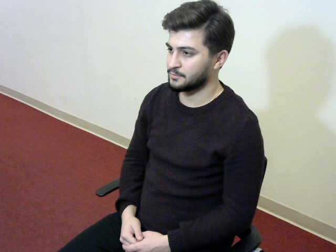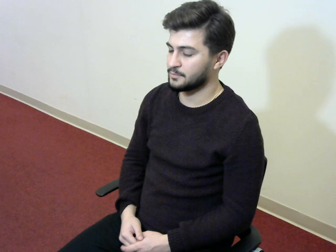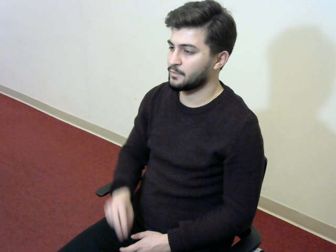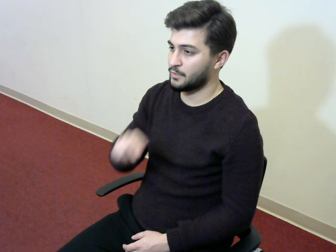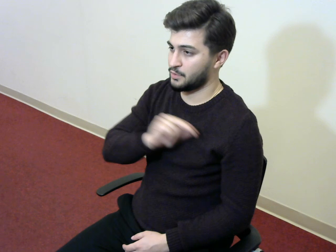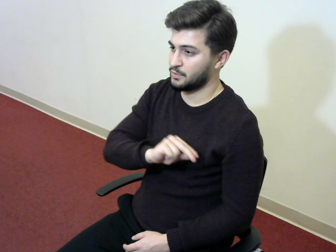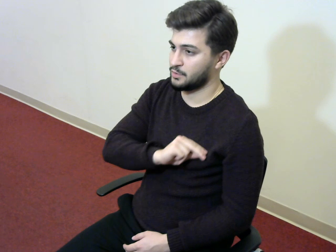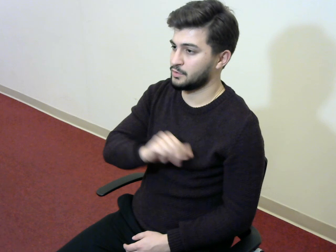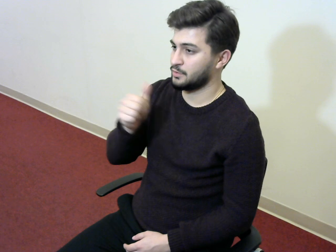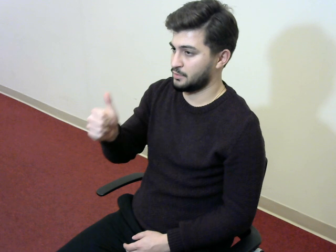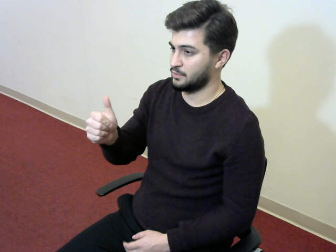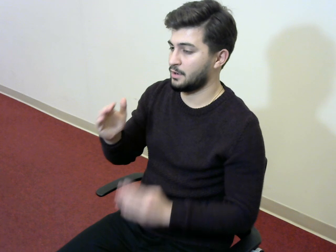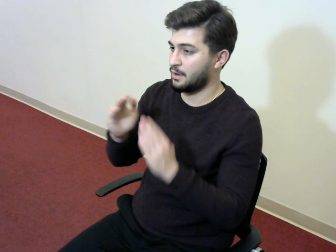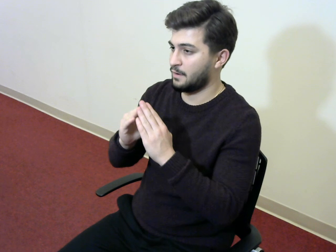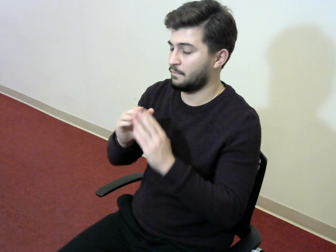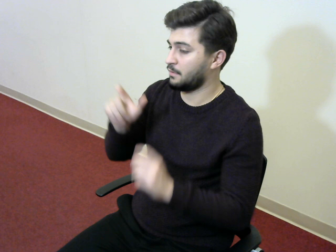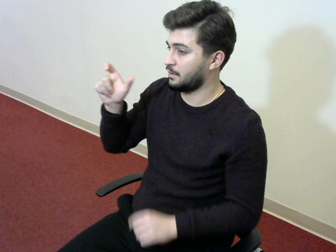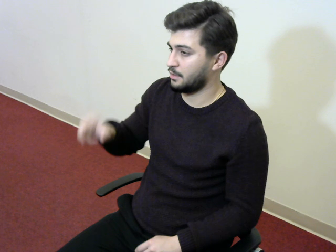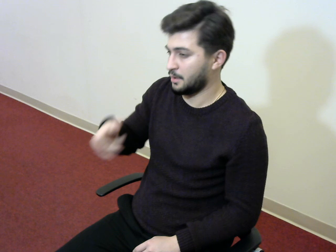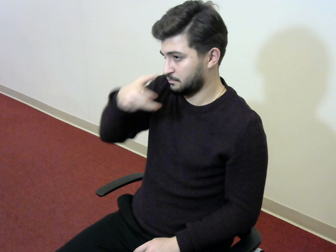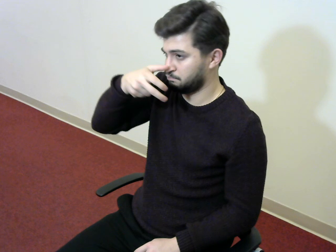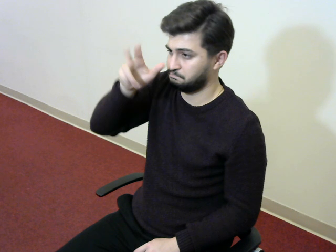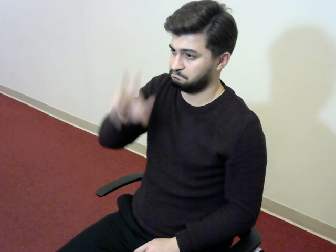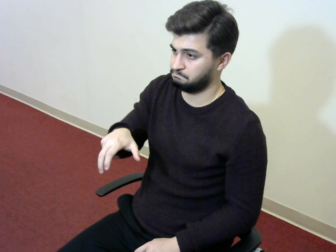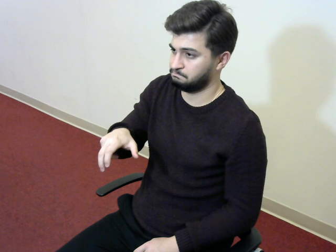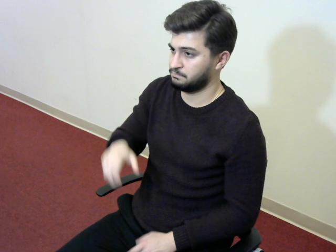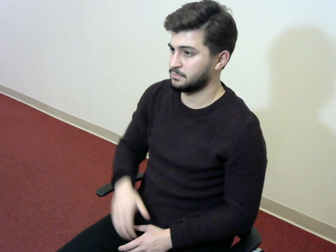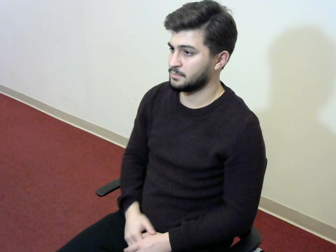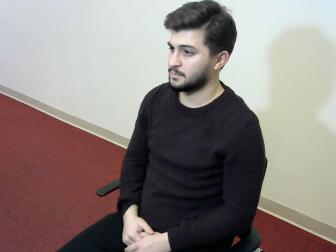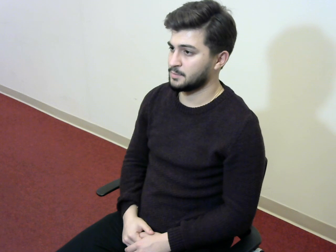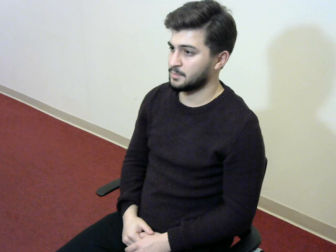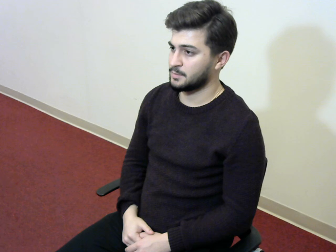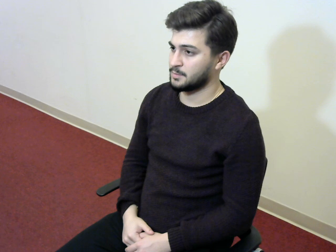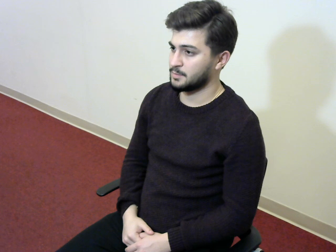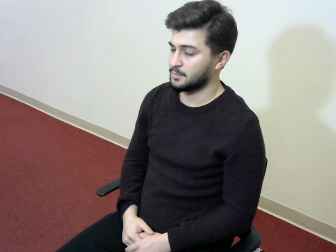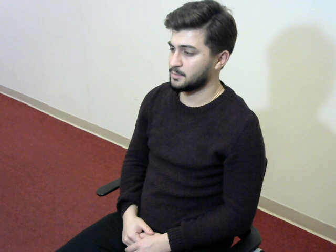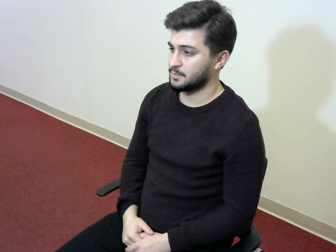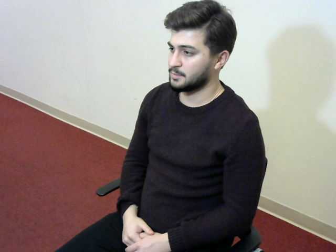İşləmək yaxşıdır, evdə adam darıxır